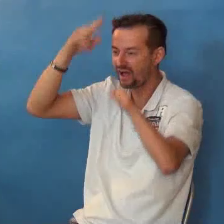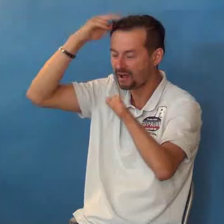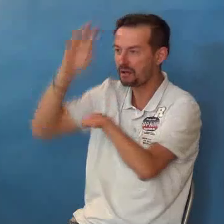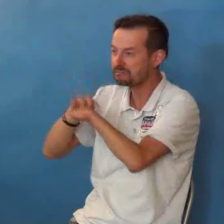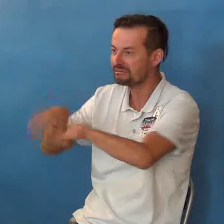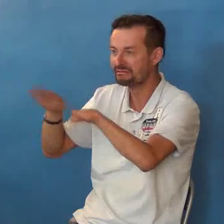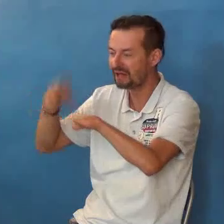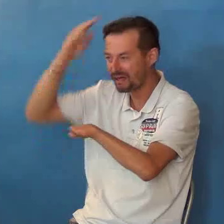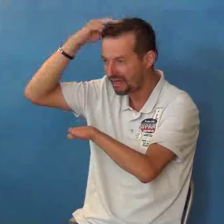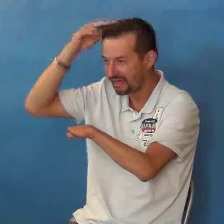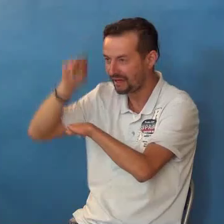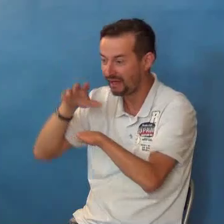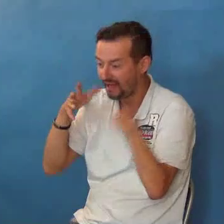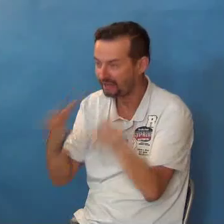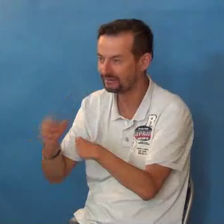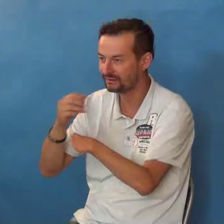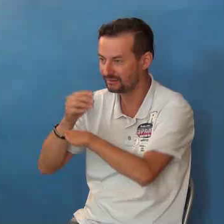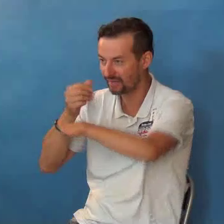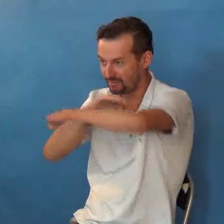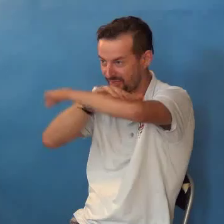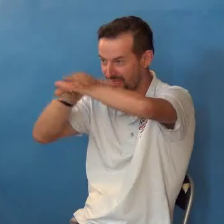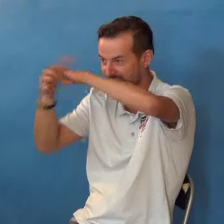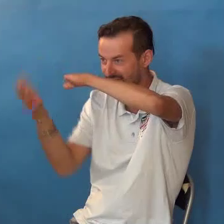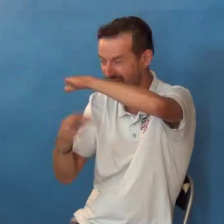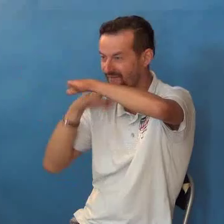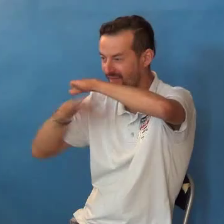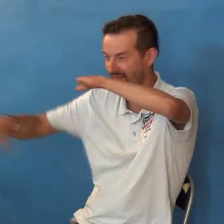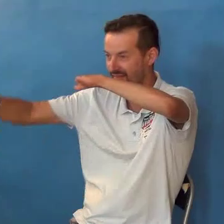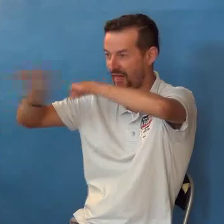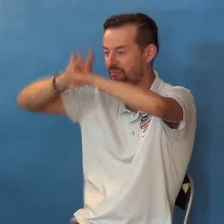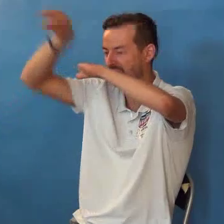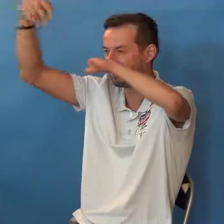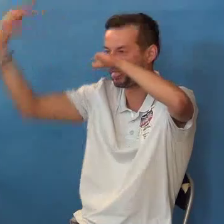Jeleń z chłopakiem na głowie biegnie i w pewnym momencie zatrzymuje się zrzucając go do wody.